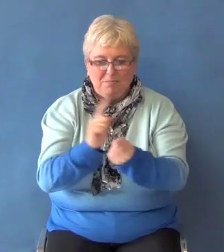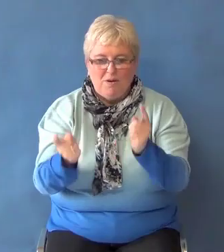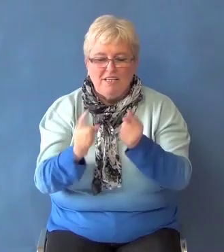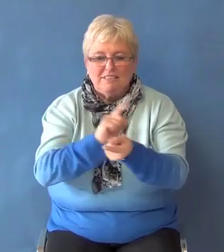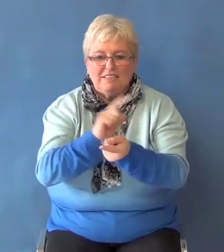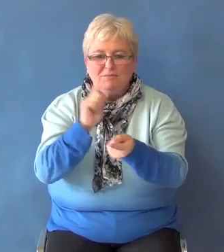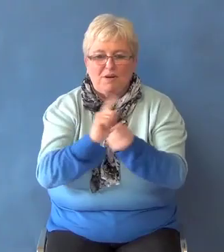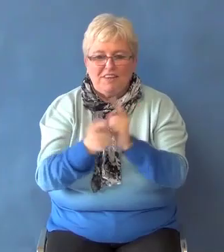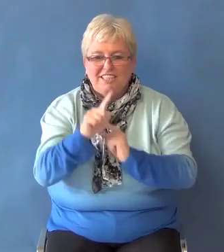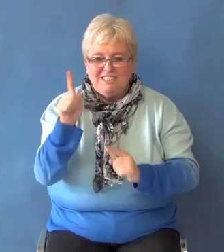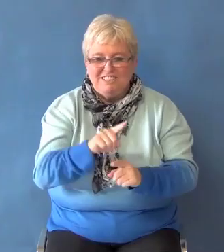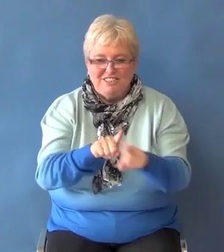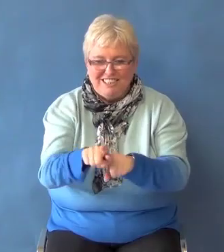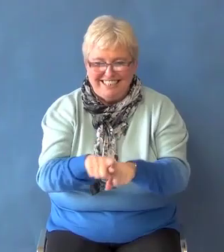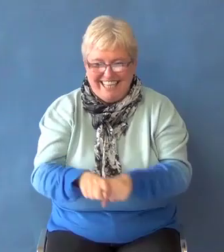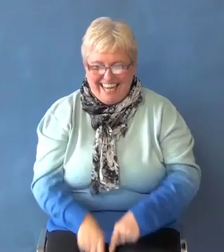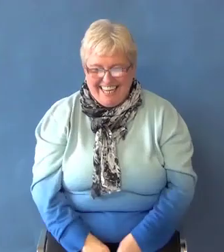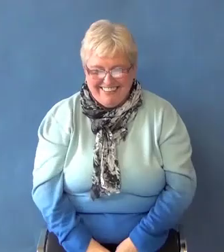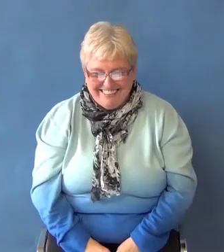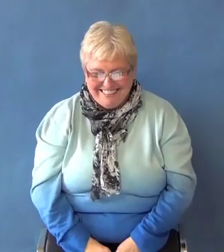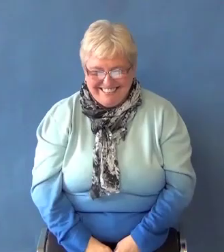Spotkanie, spotkanie z siostrą.